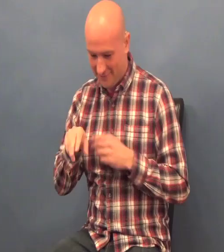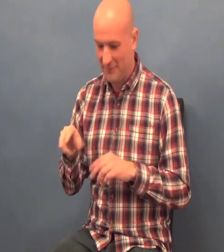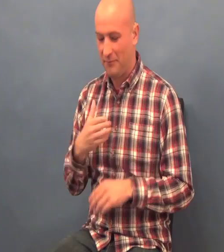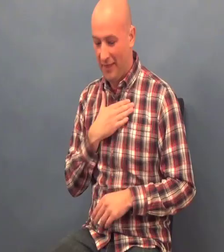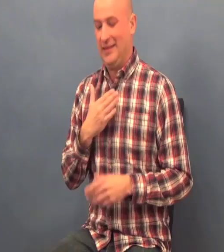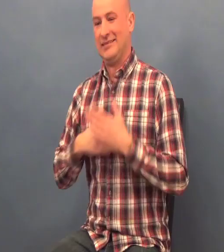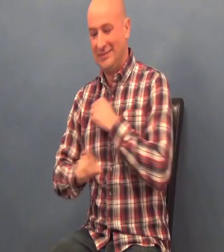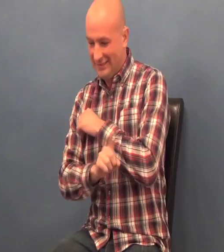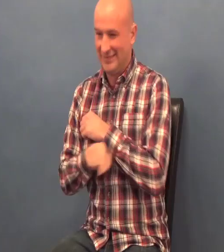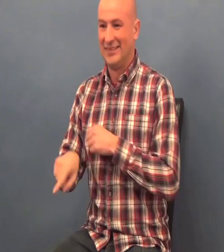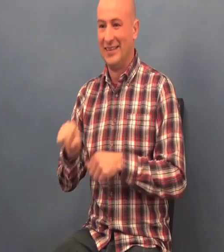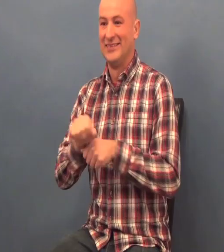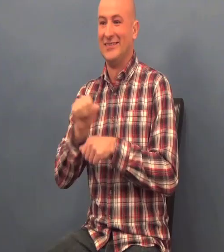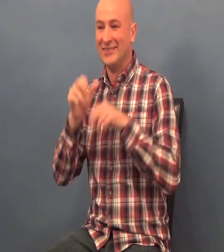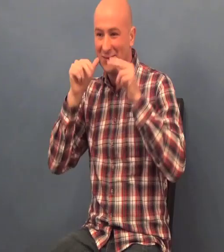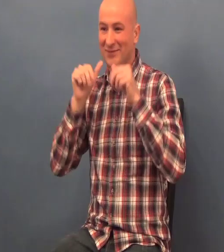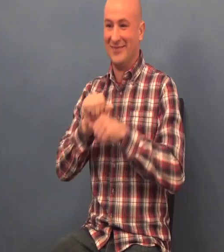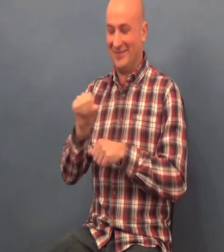Pies cieszy się, merda ogonem, bo żaba się znalazła.